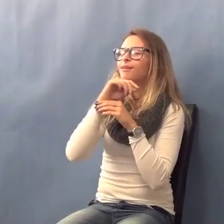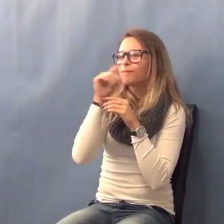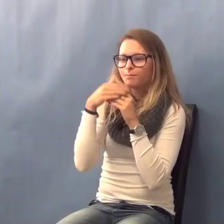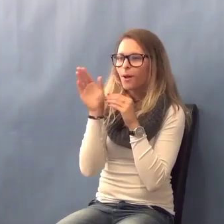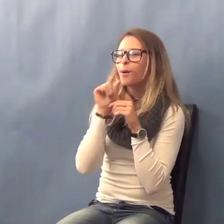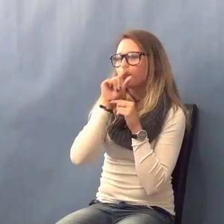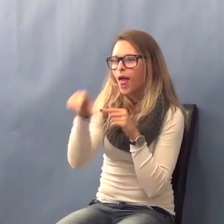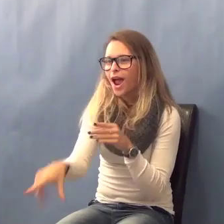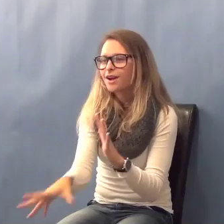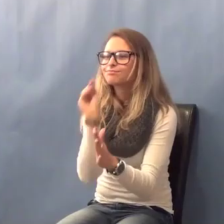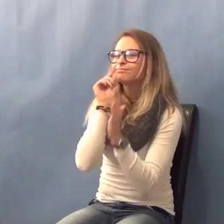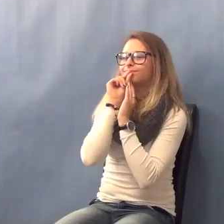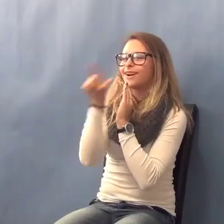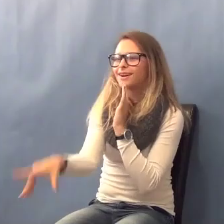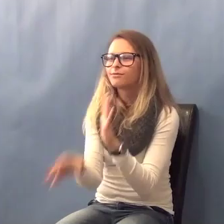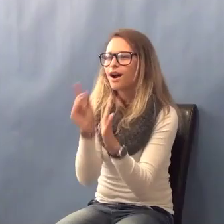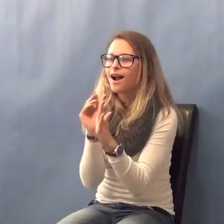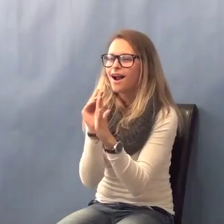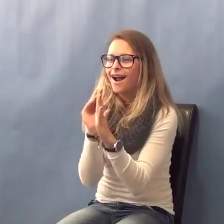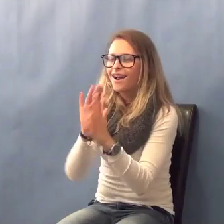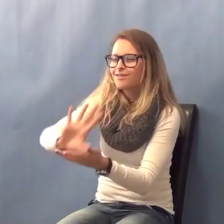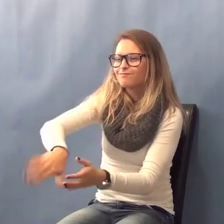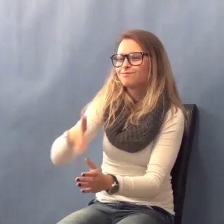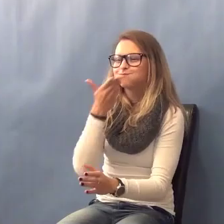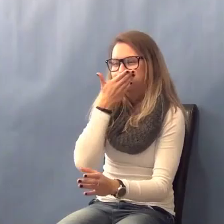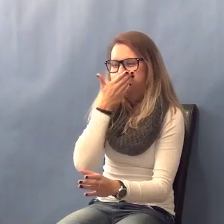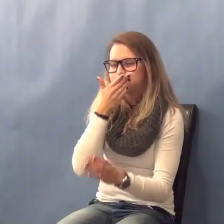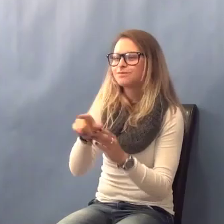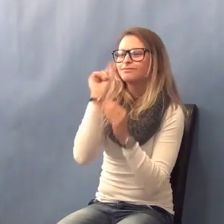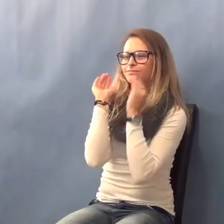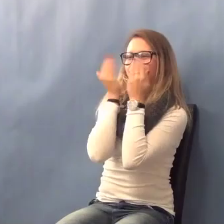Otworzyły się drzwiczki, i wyskoczył ptaszek capnął jedno jabłko, potem kolejne, i kolejne aż wszystkie zniknęły.